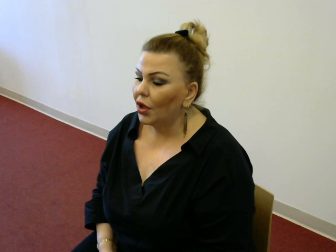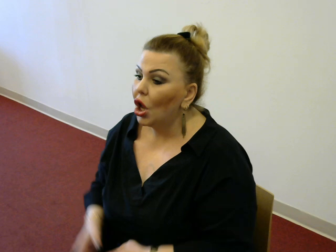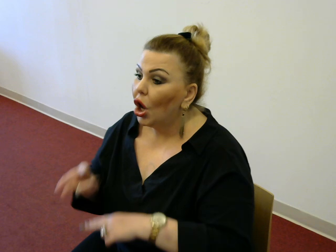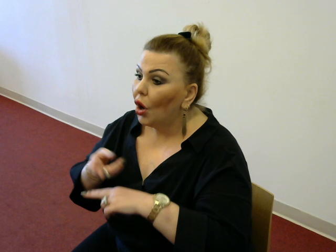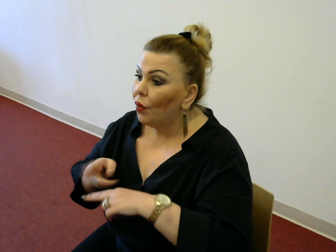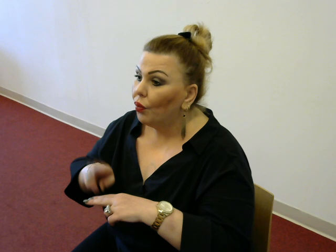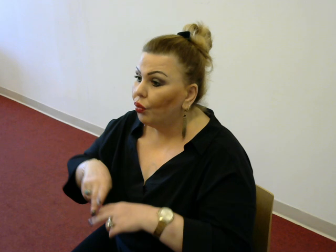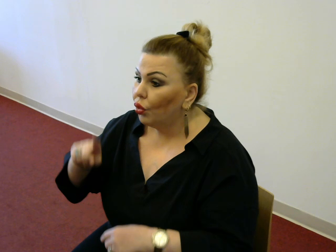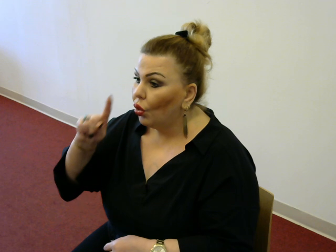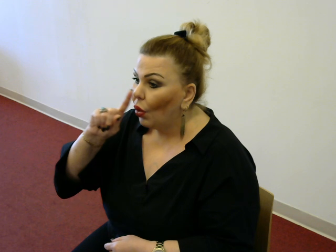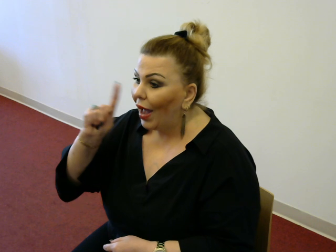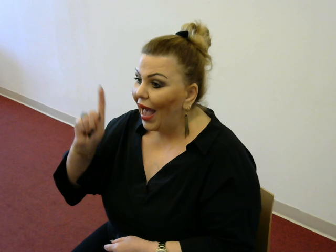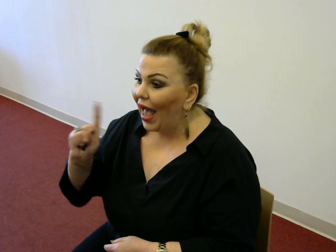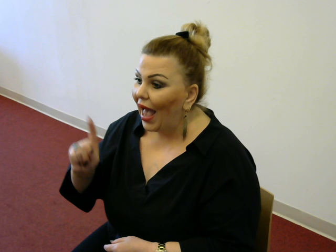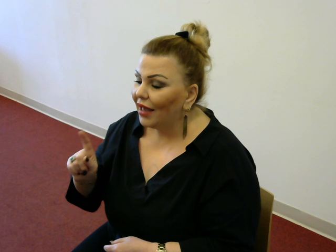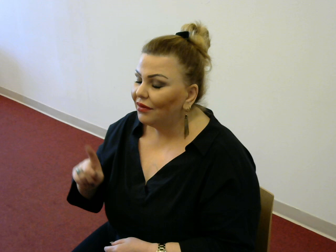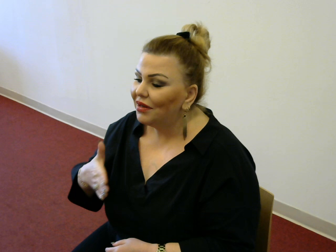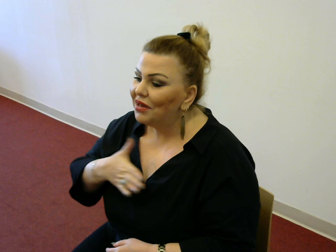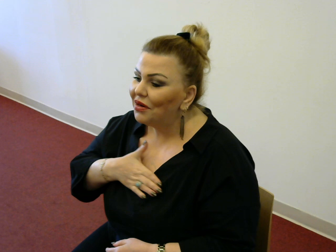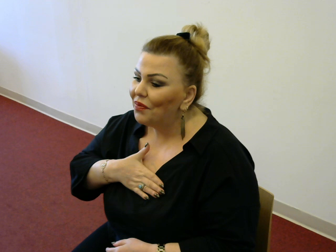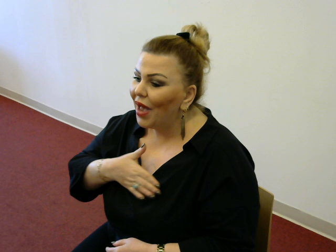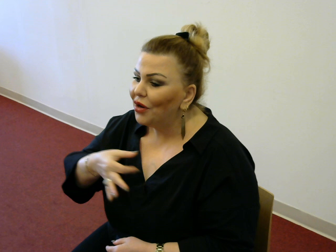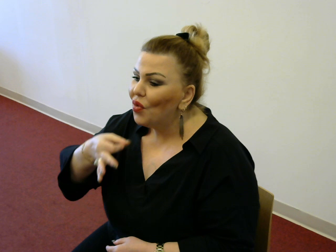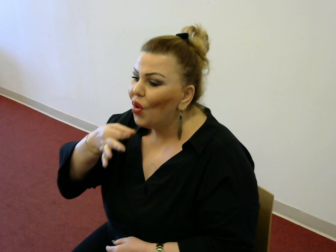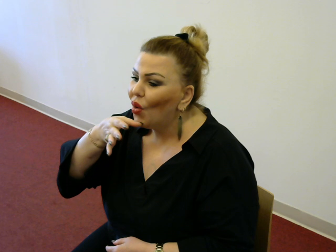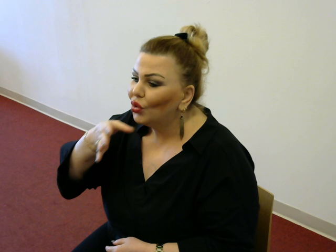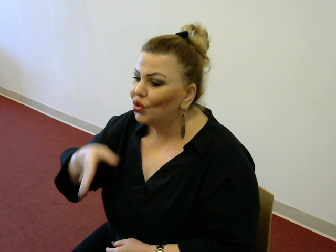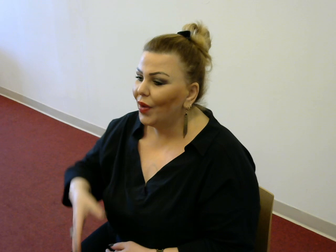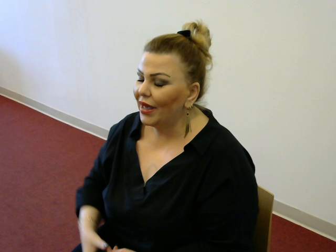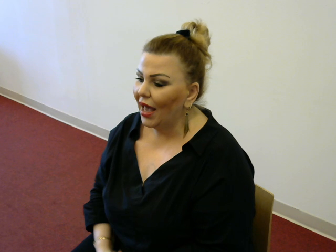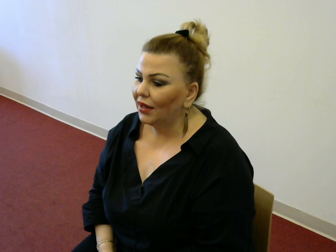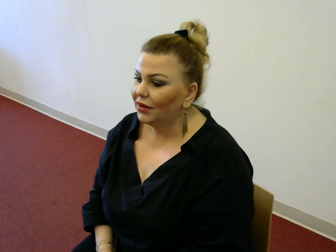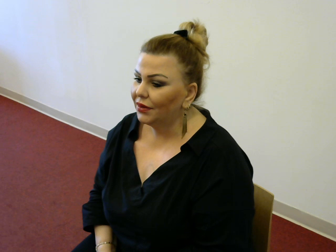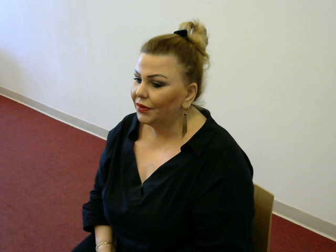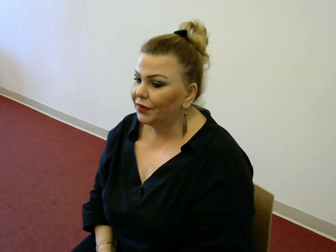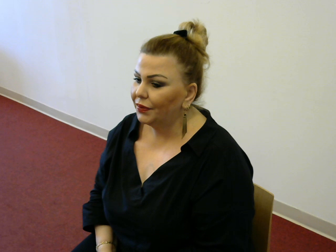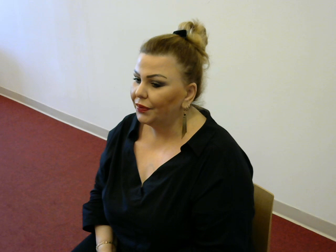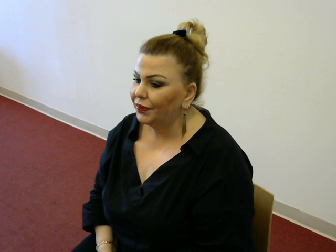Bu ətir mənim xoşuma gəlir